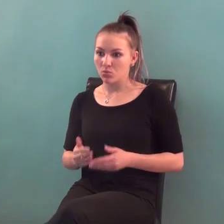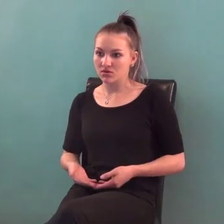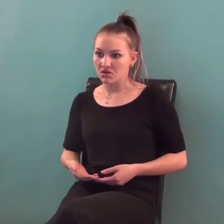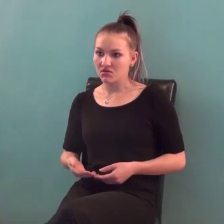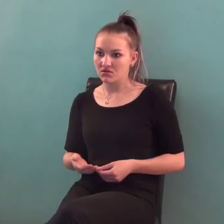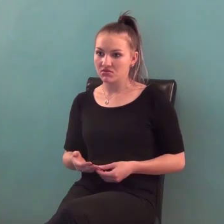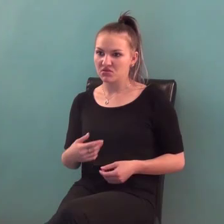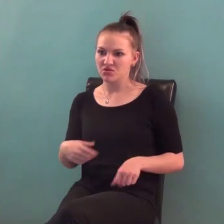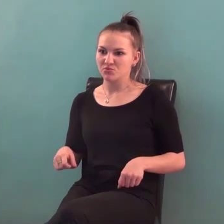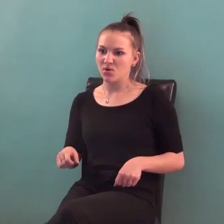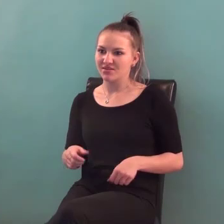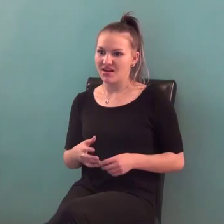Tak migasz skuter? Ja tak migam skuter.